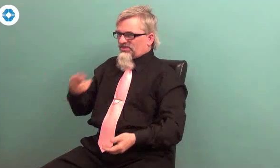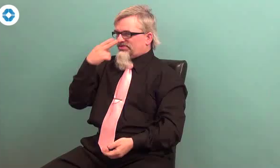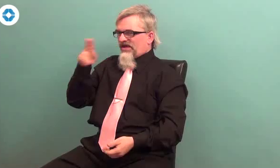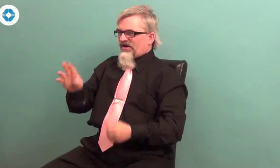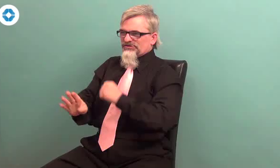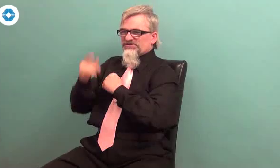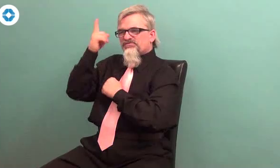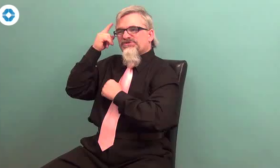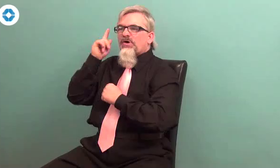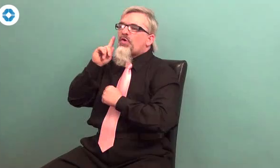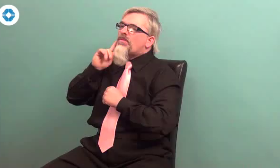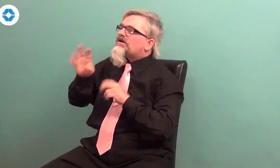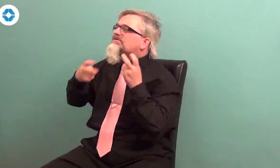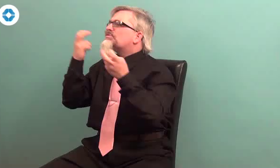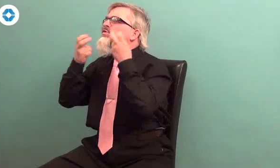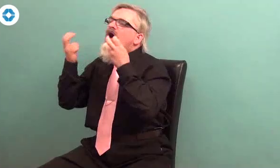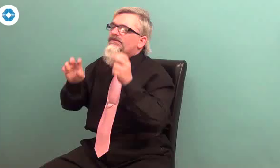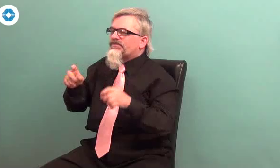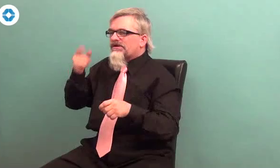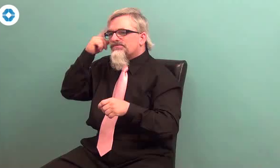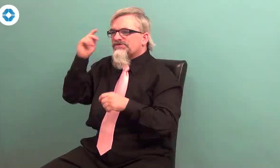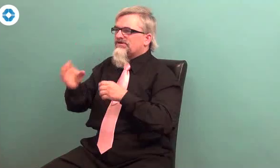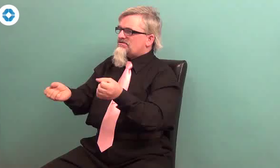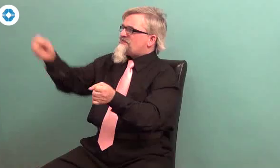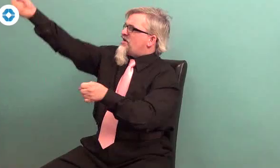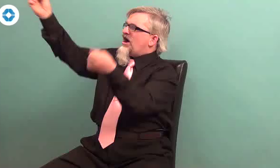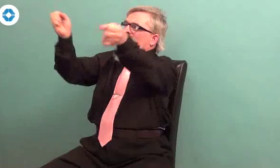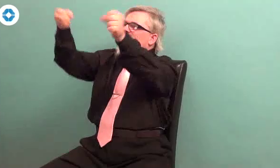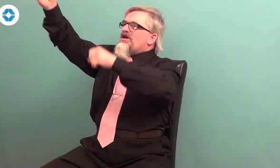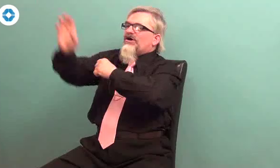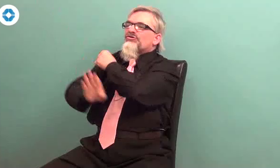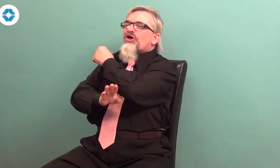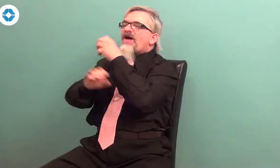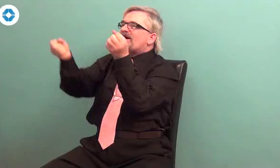Chłopiec szuka, myśli, że natrafił na gałęzie drzewa.